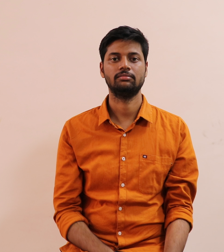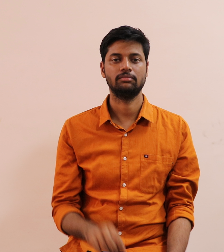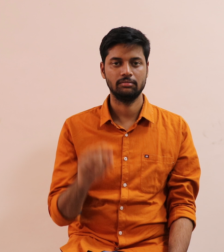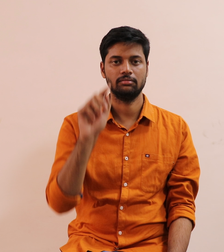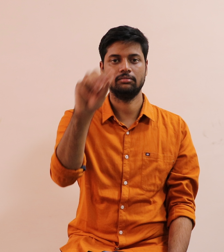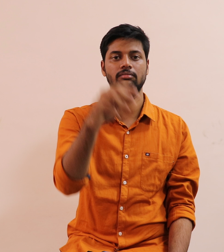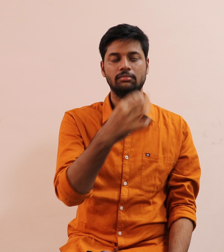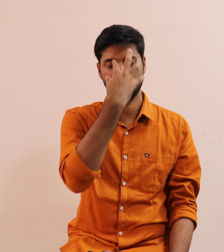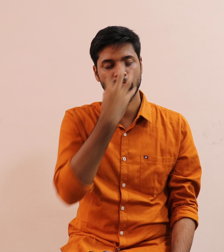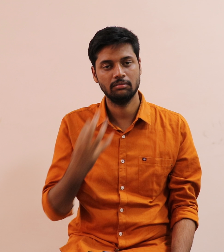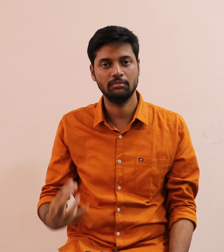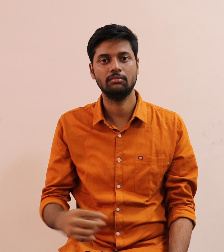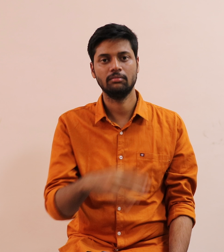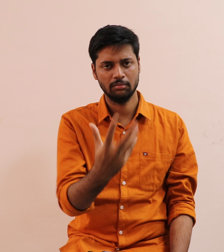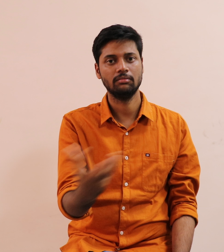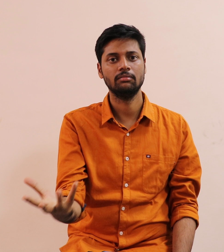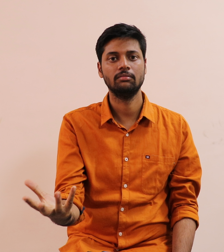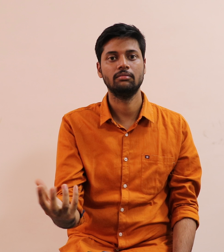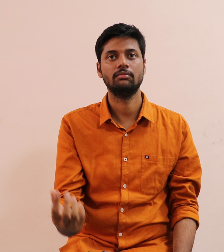you are bad